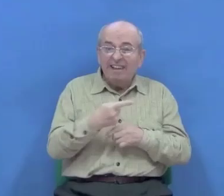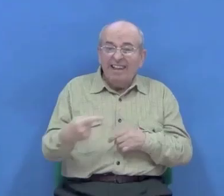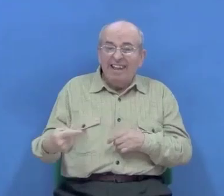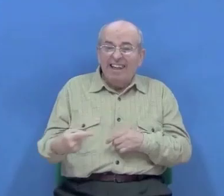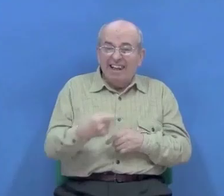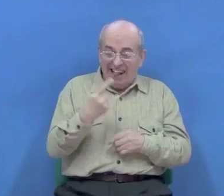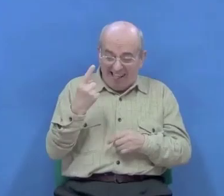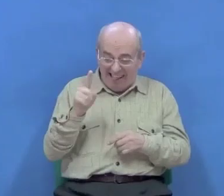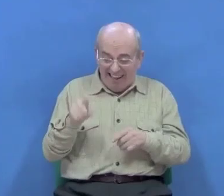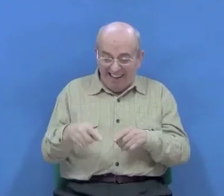Strzela wskazówką.